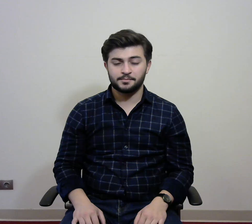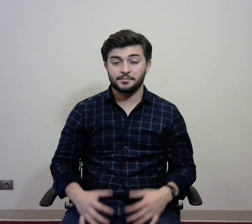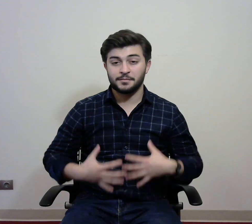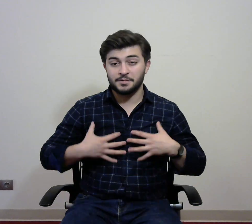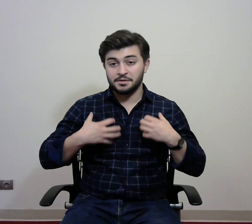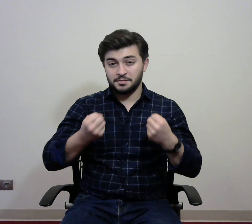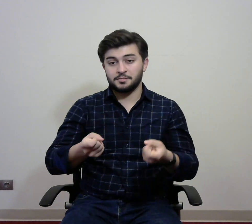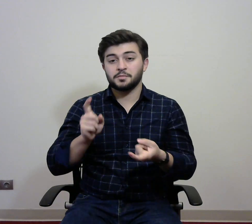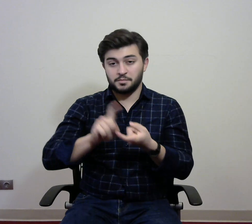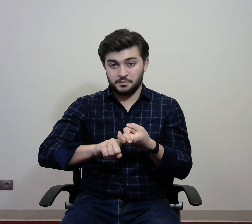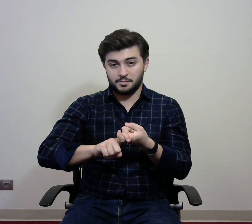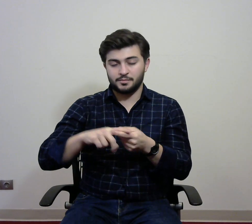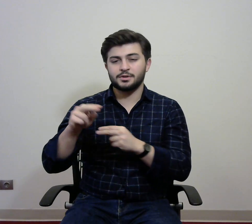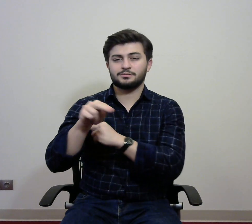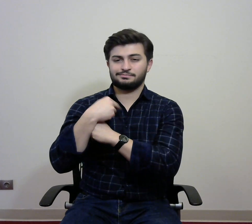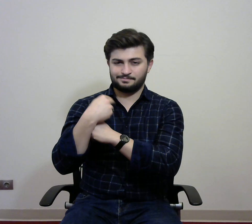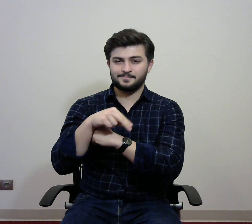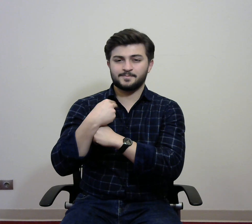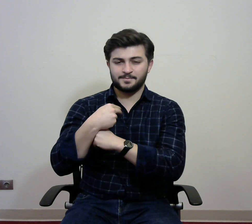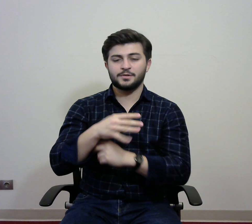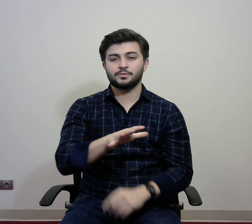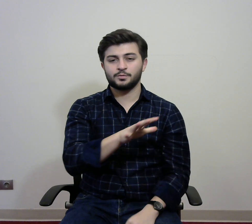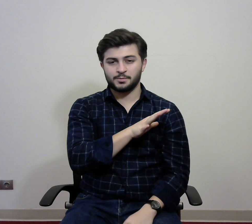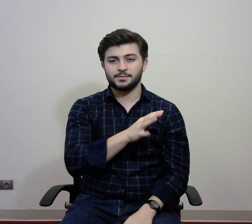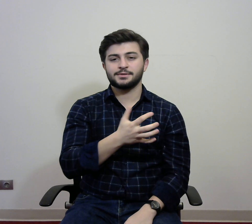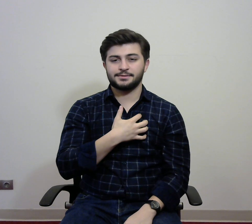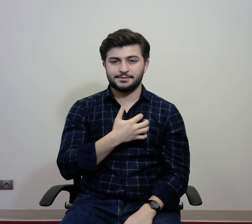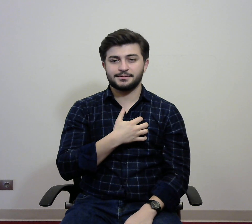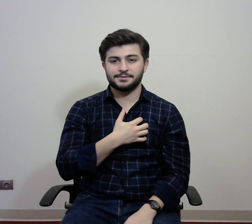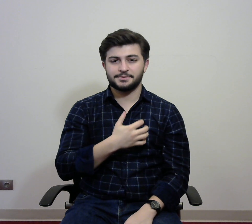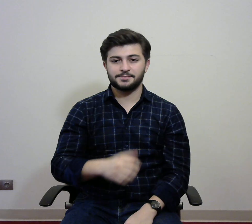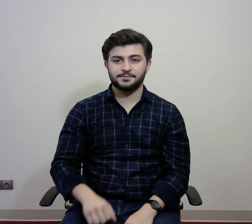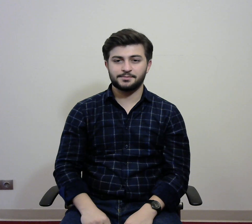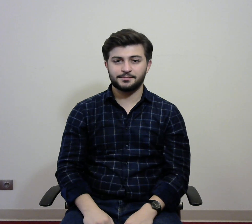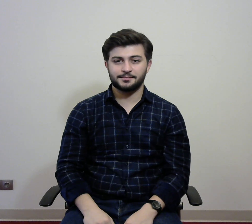Sağlamlığımla bağlı müalicə olmaq istəyirəm